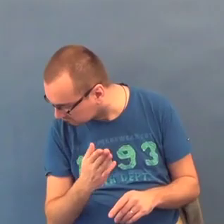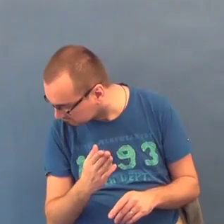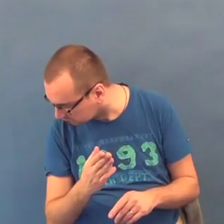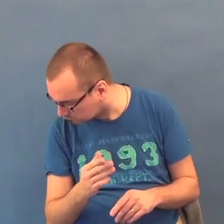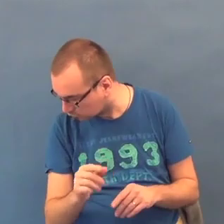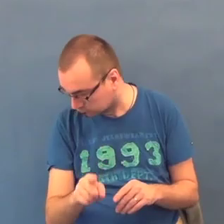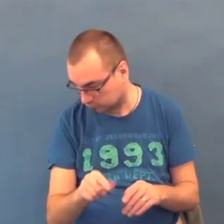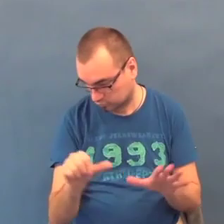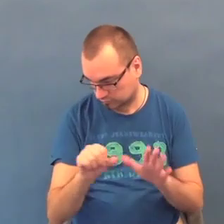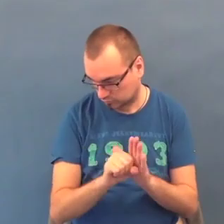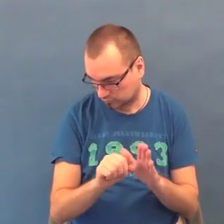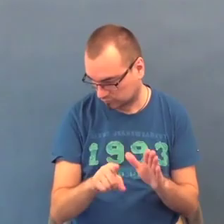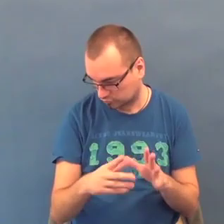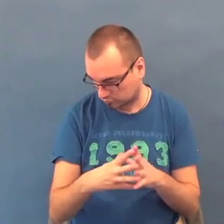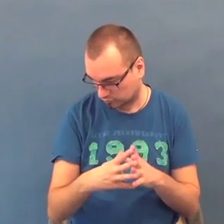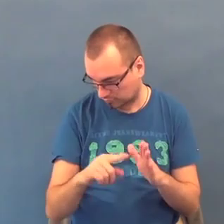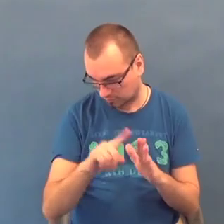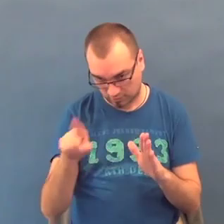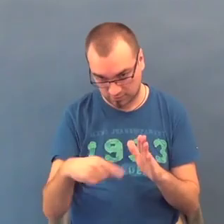Ty masz cały czas wolne, od szóstej do dziesiątej?